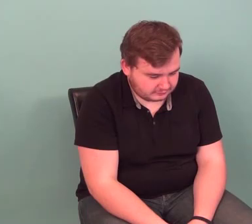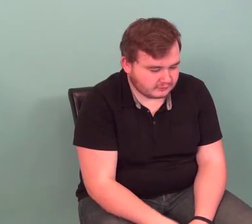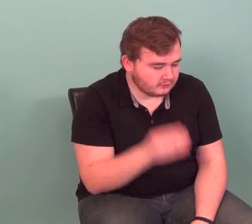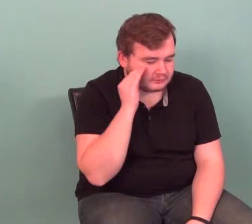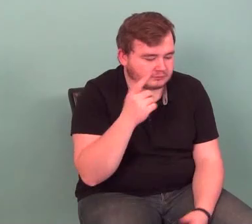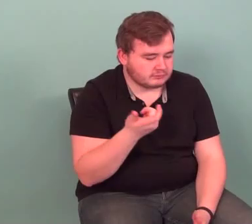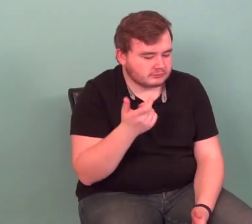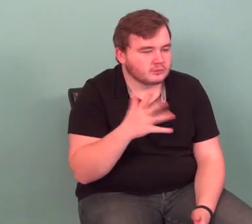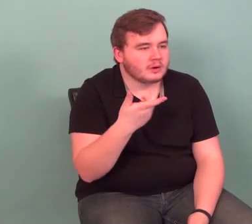Informuje o niebezpieczeństwie.